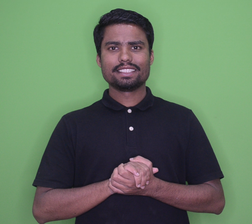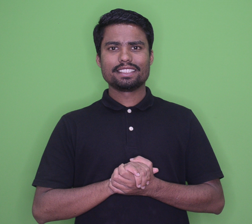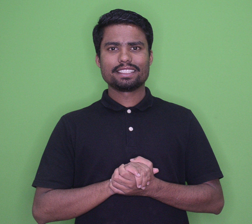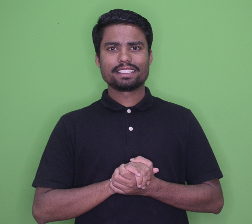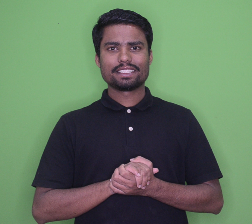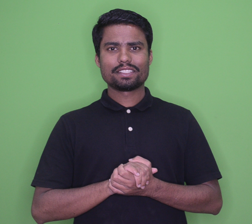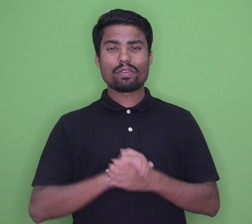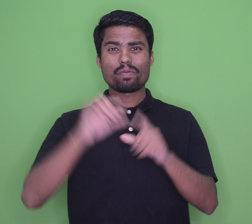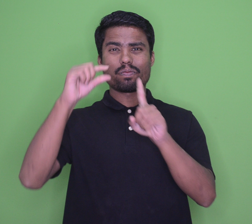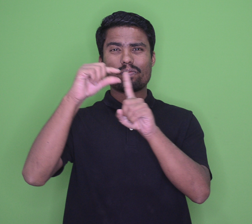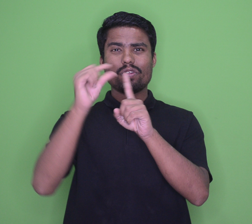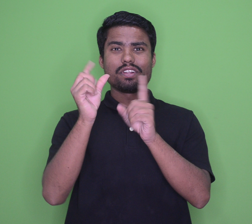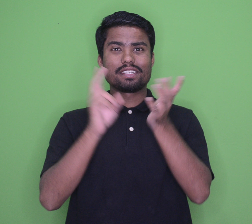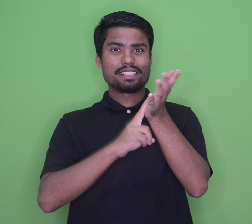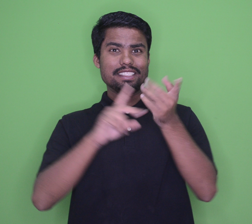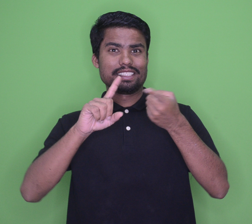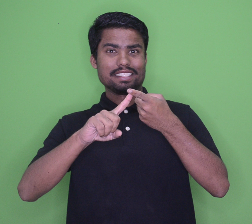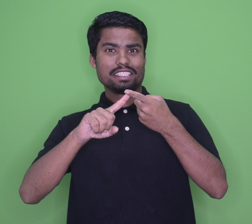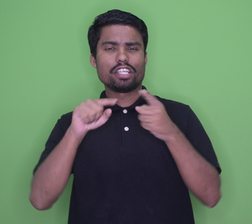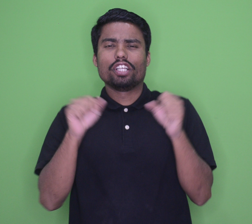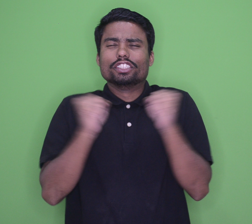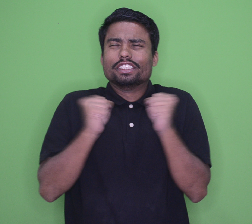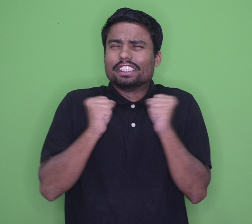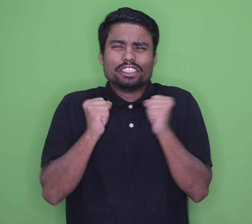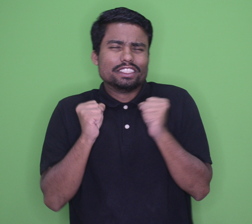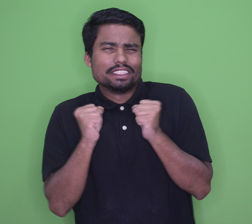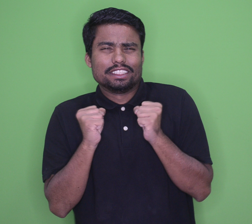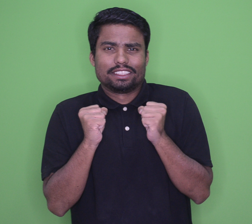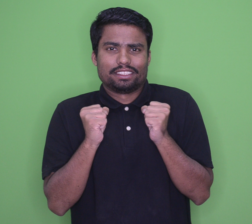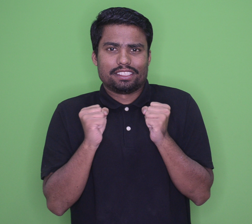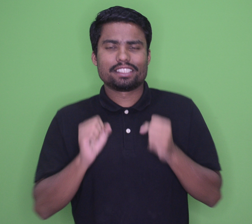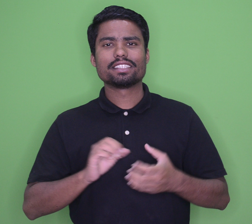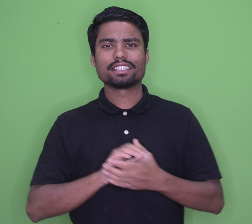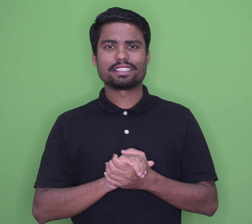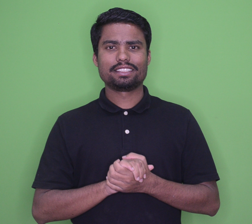it is cold in pune